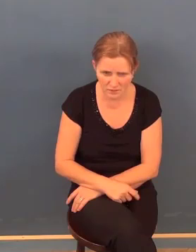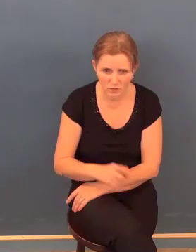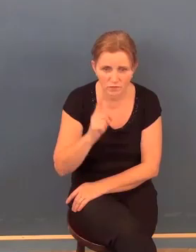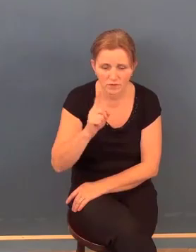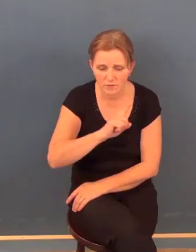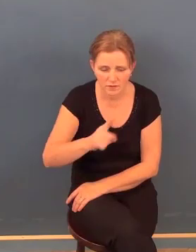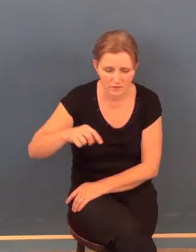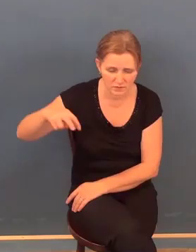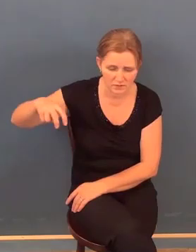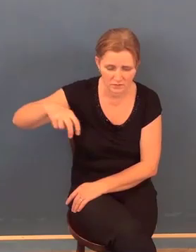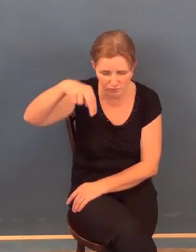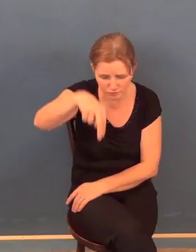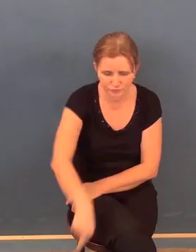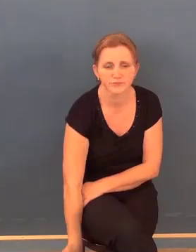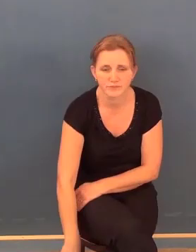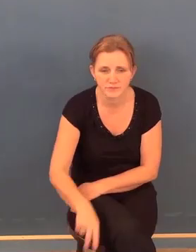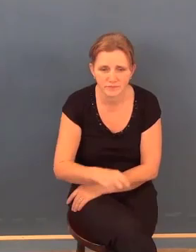Uwaga, nie wolno chodzić, bo można utonąć.